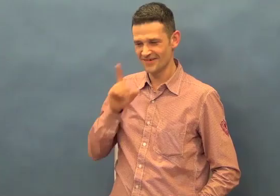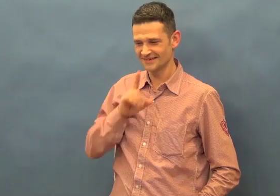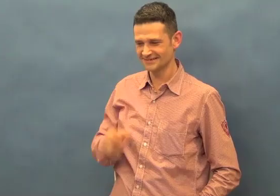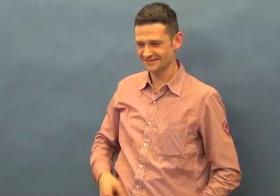Właśnie.